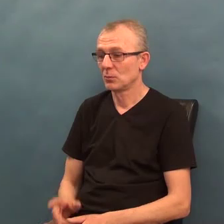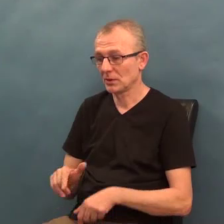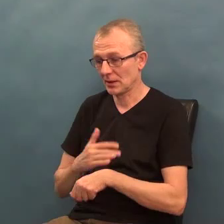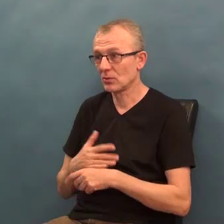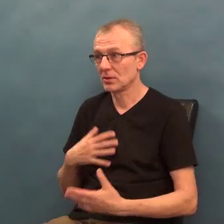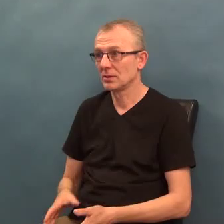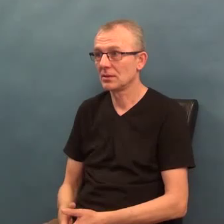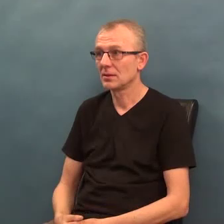Nago, bez ubrań.